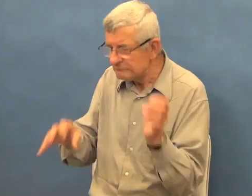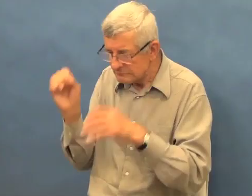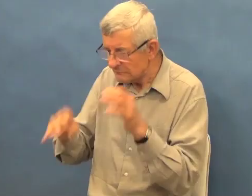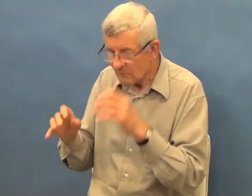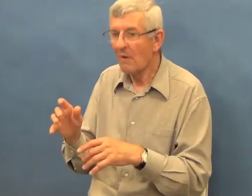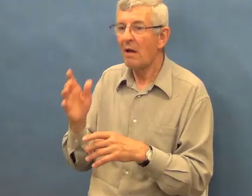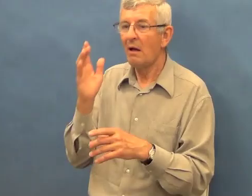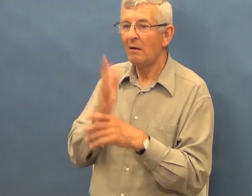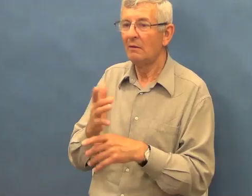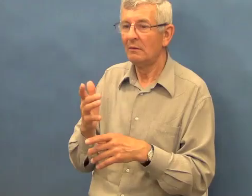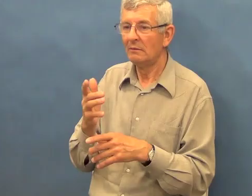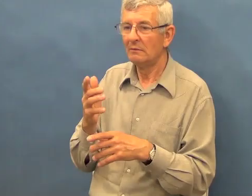Już skończyli. Chłopiec im podziękował.